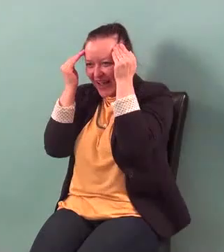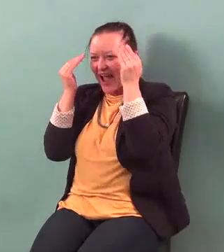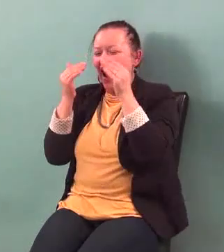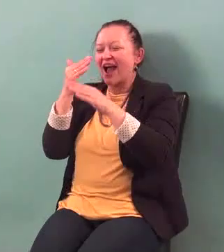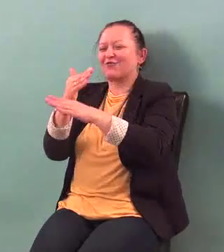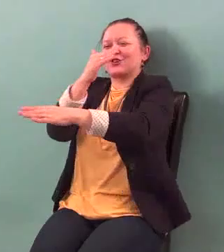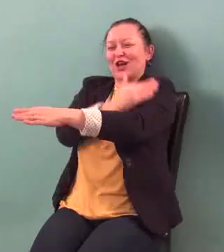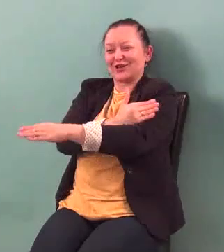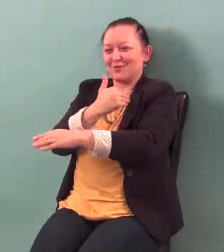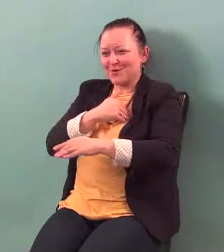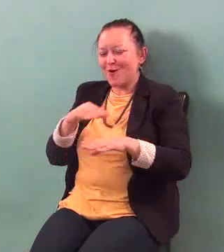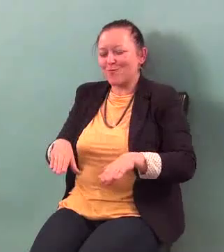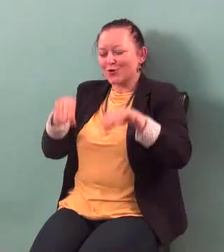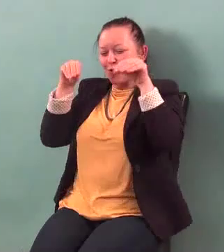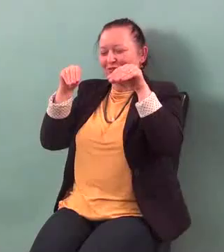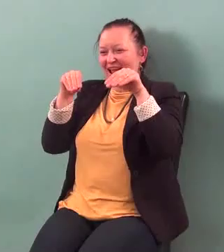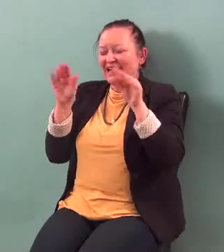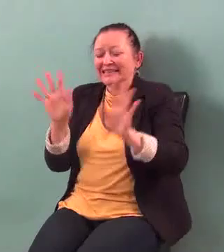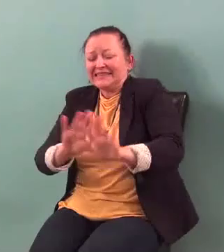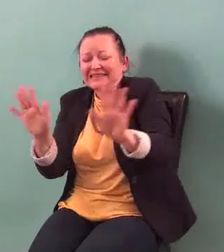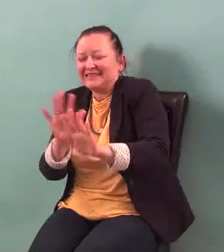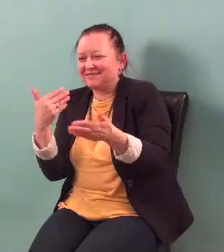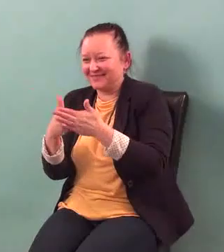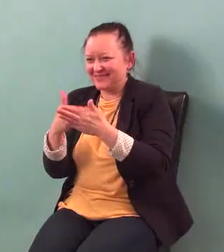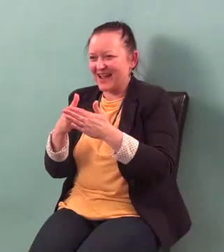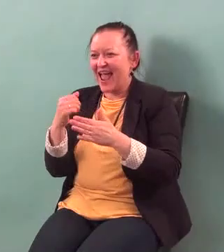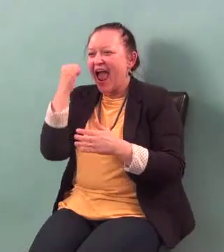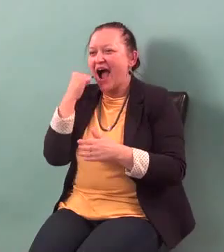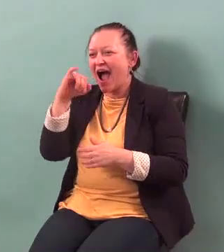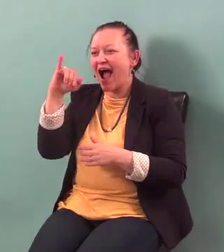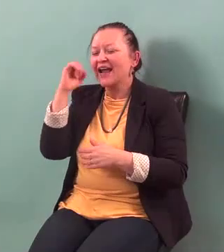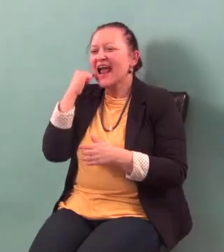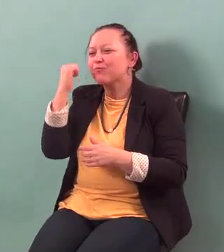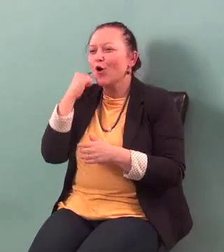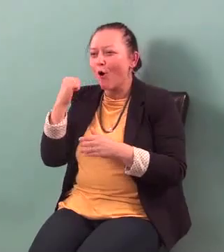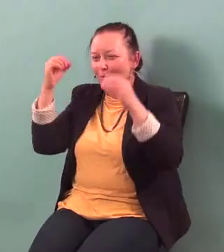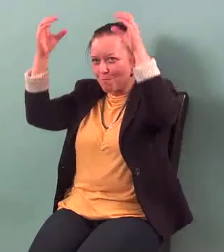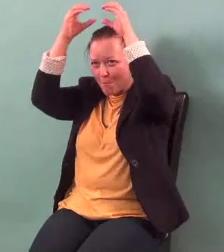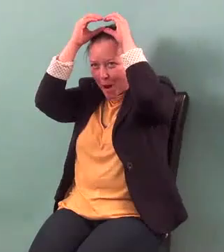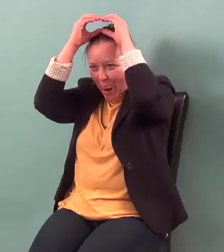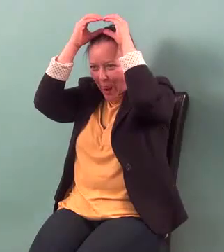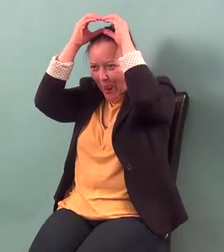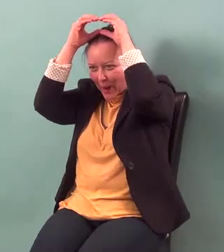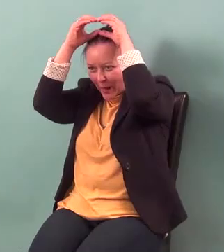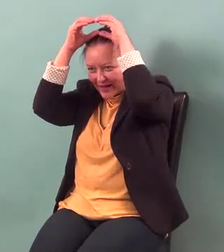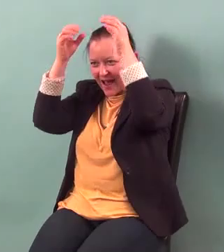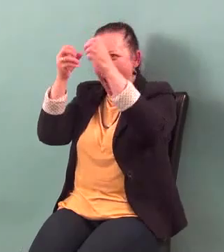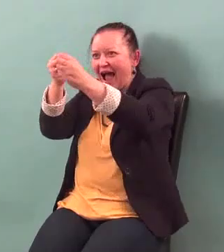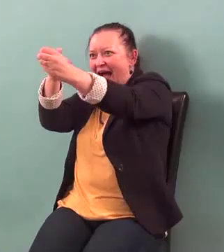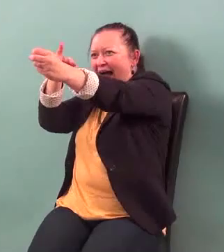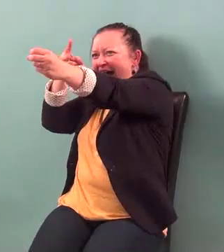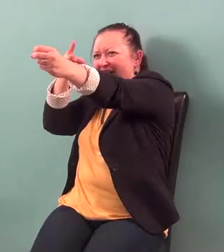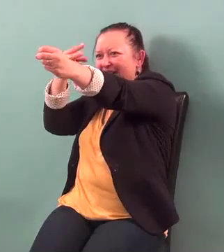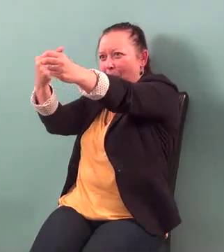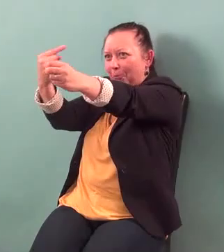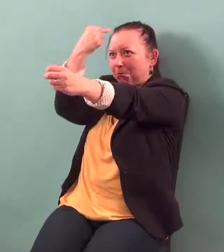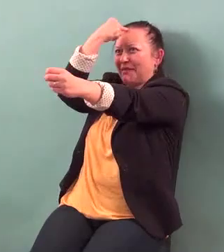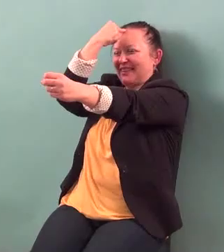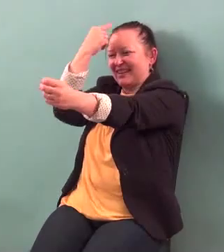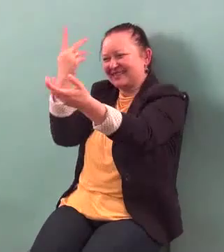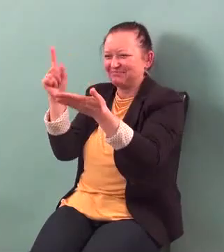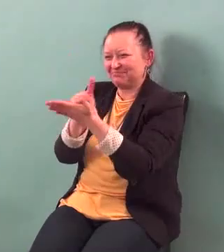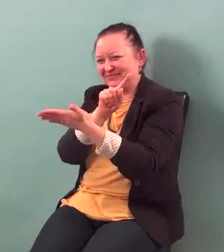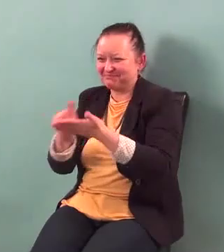Wcześniej, kiedy mówił, żeby przestać, to miał na głowie malutkie jabłko i dlatego bał się, że syn mógł trafić go w głowę, a to byłoby ryzykowne.